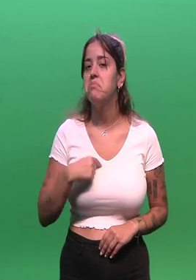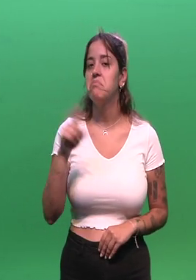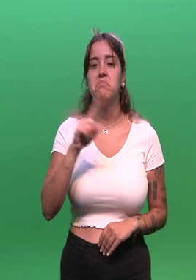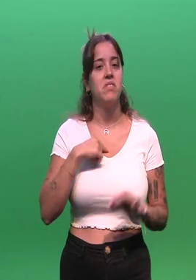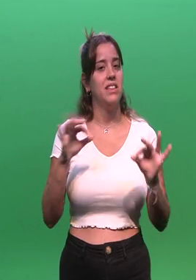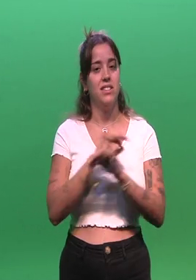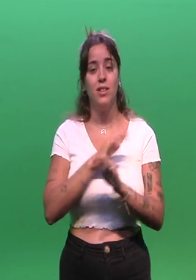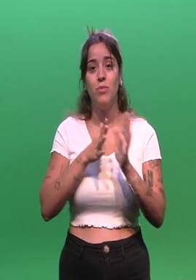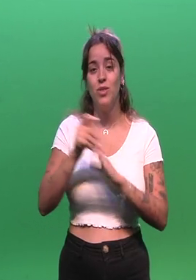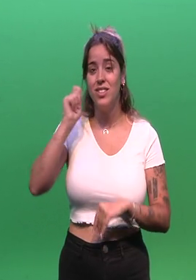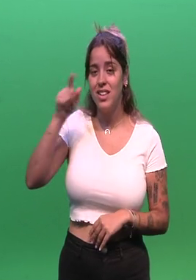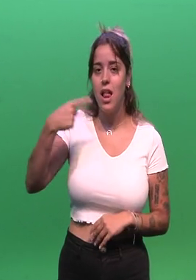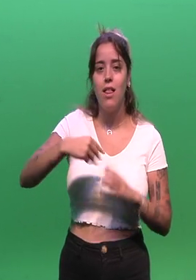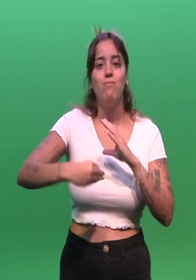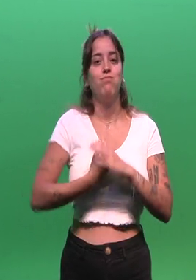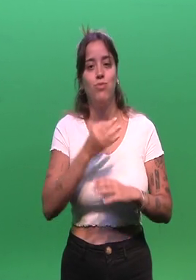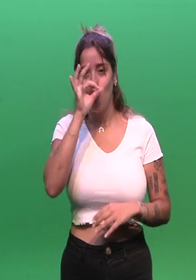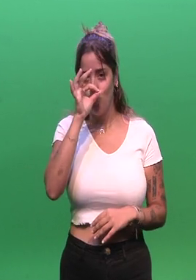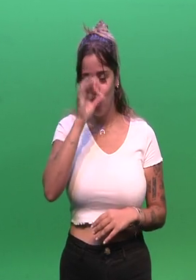No en faig servir, perquè la noia porta preservatiu femení.